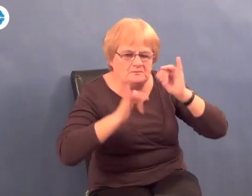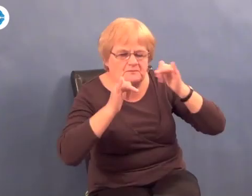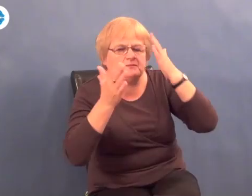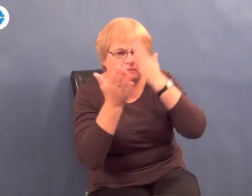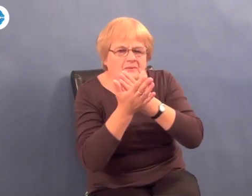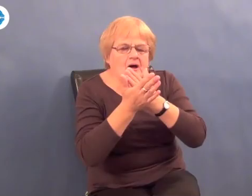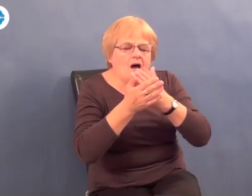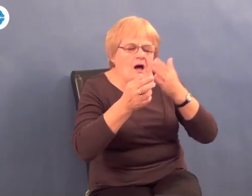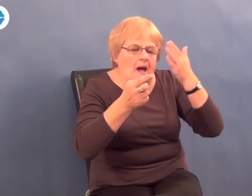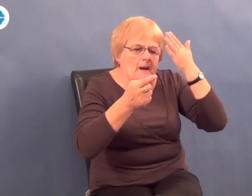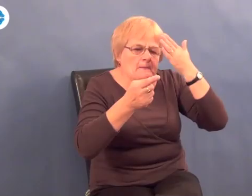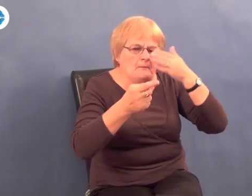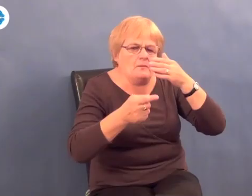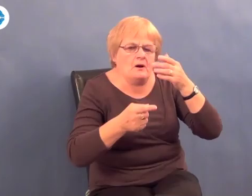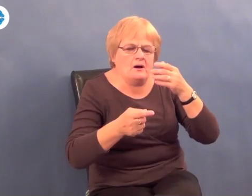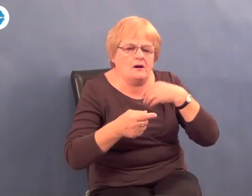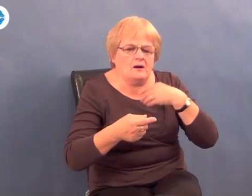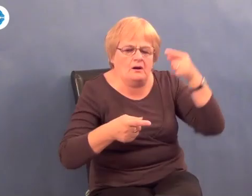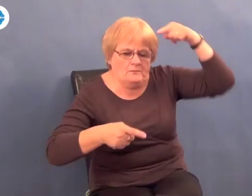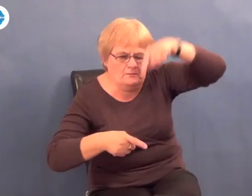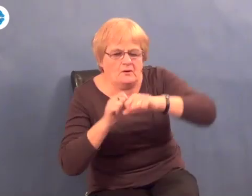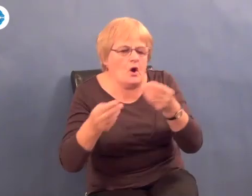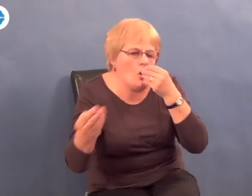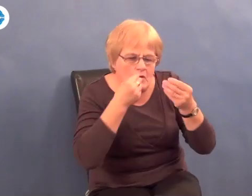Następnie schodzi na dół jeść.